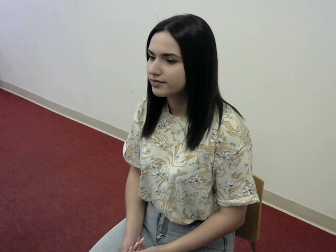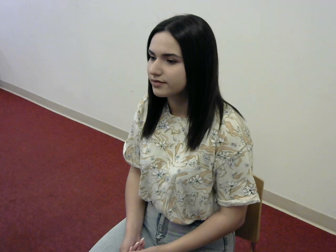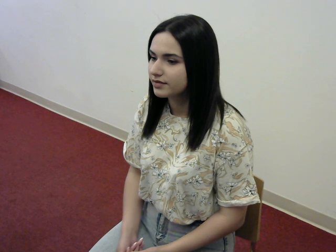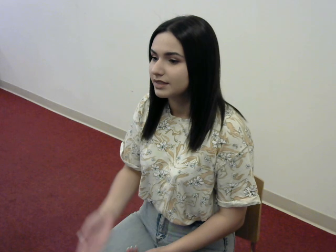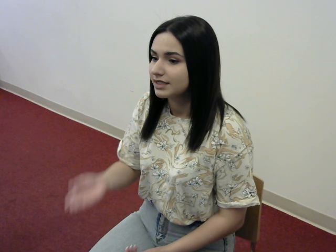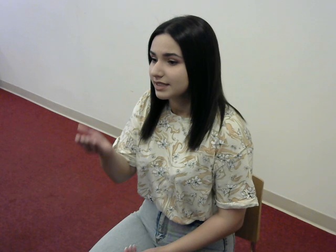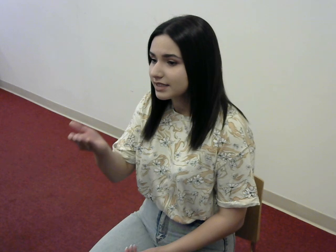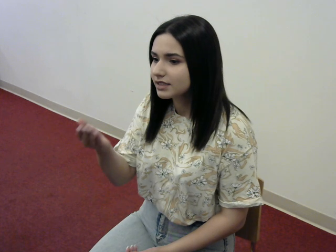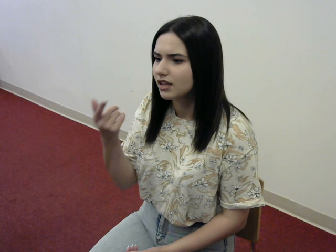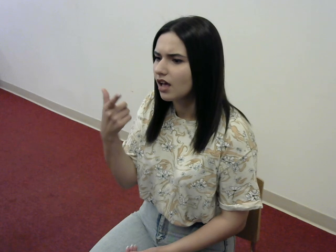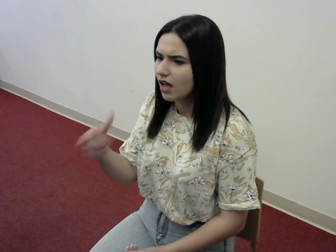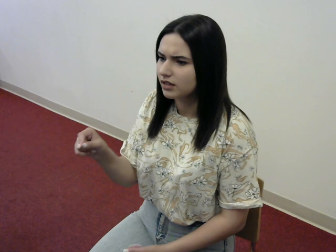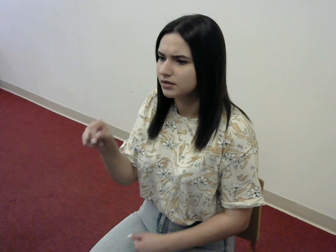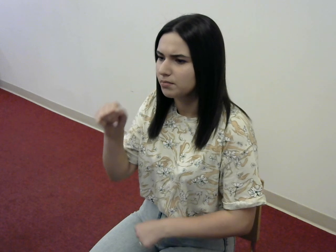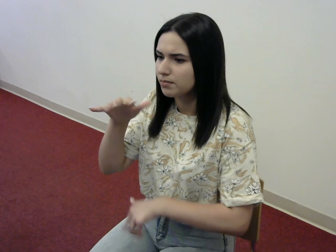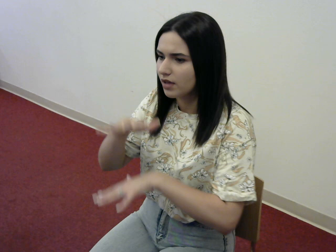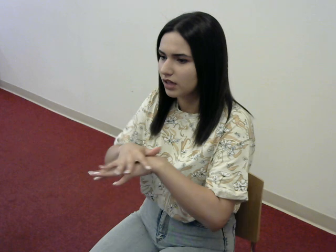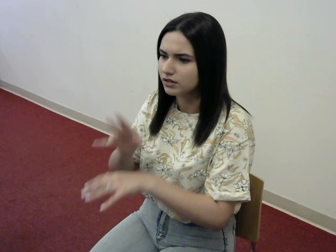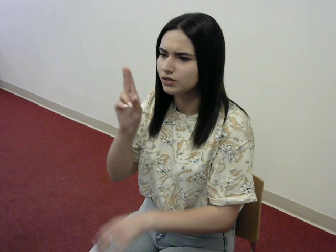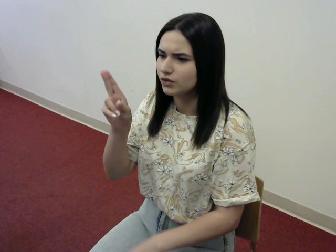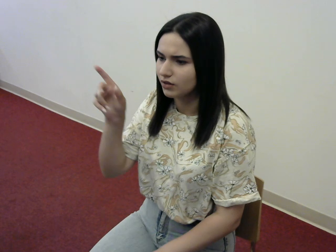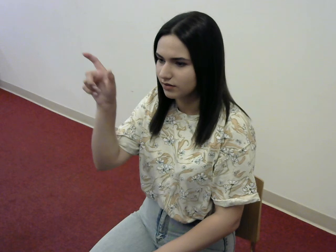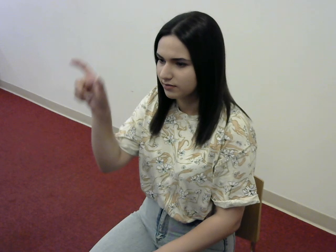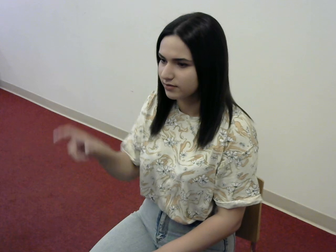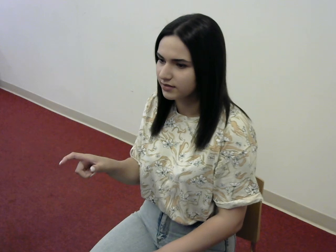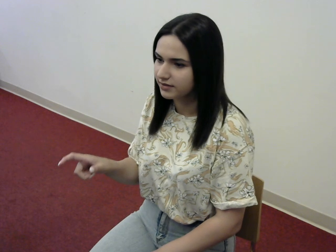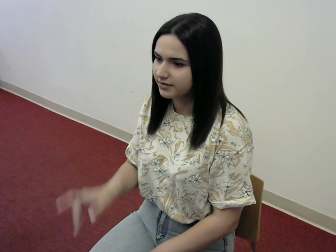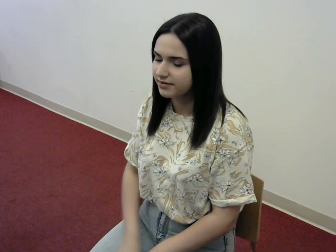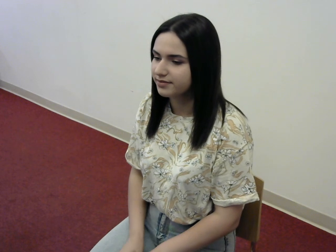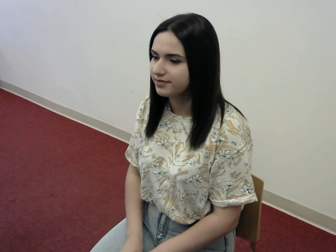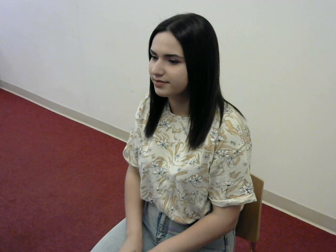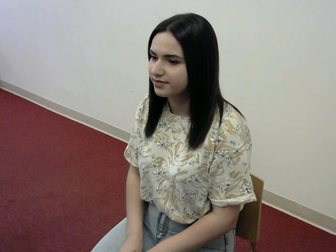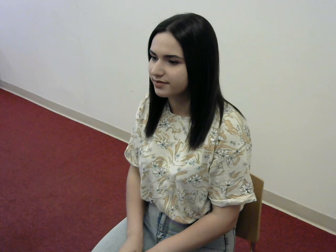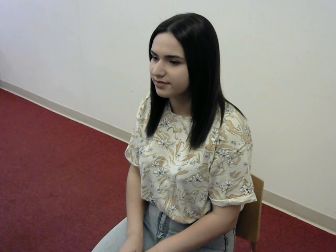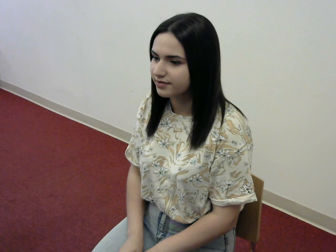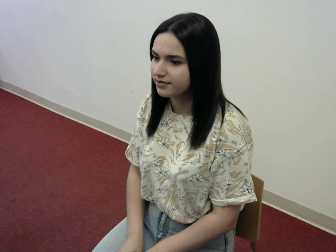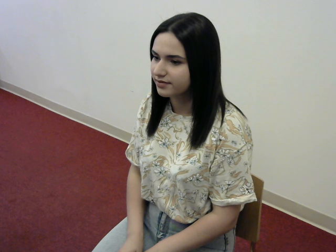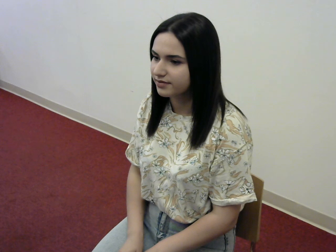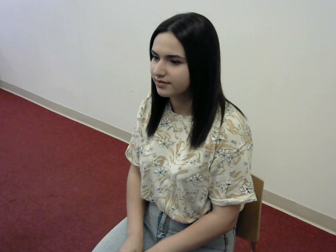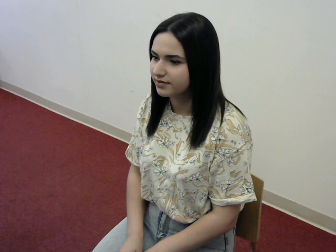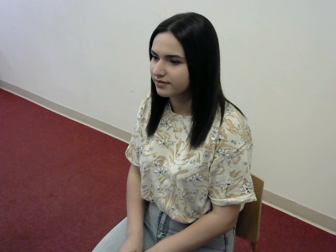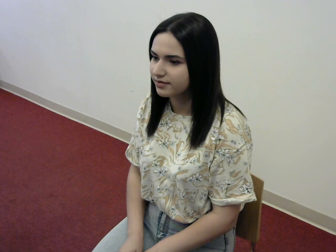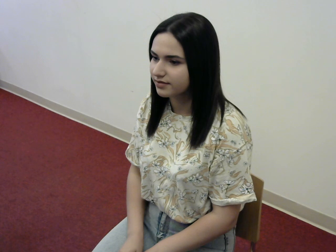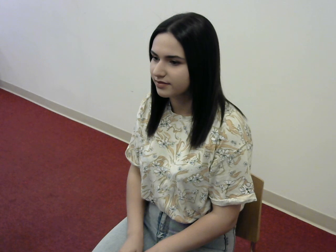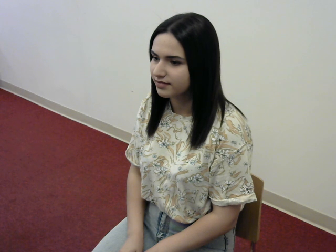Siz hansı bankın müştərisisiniz?